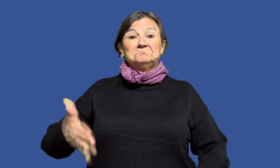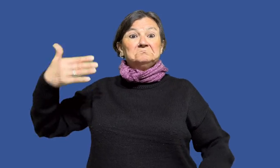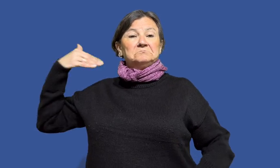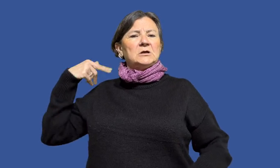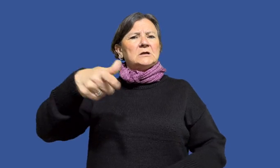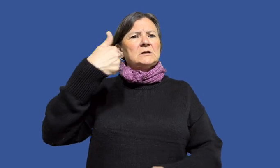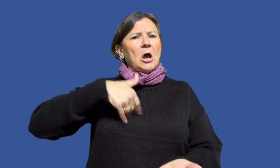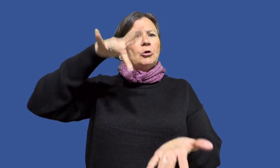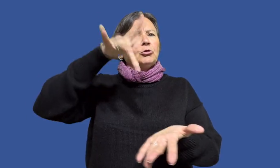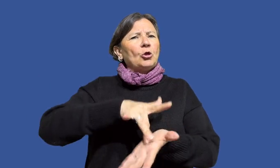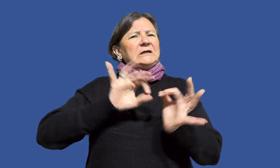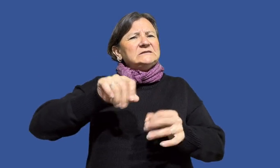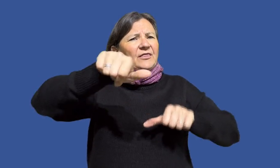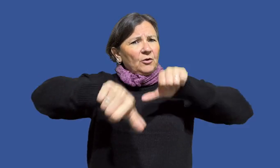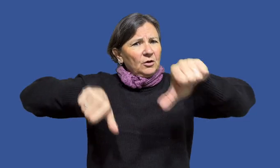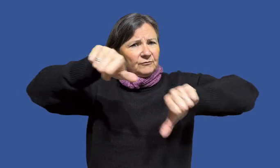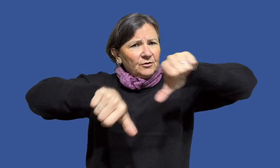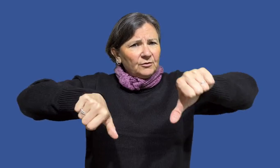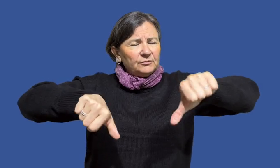T'han fet alguna cirurgia?